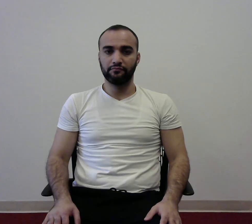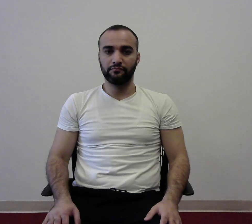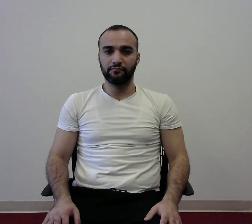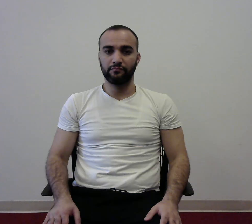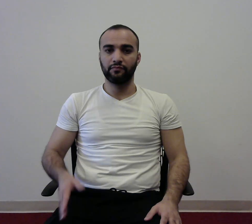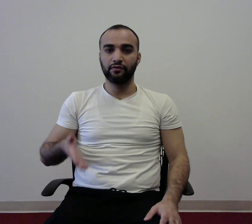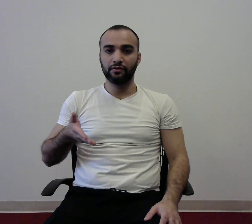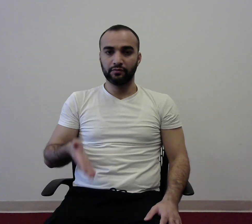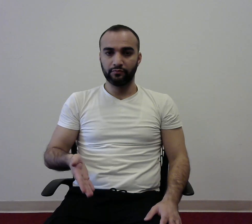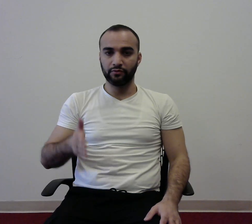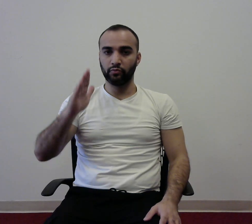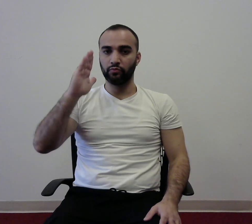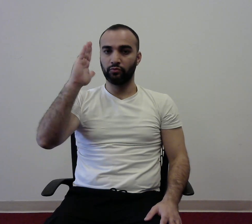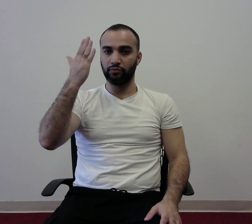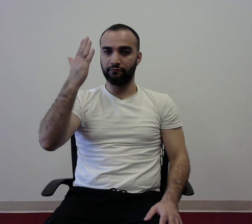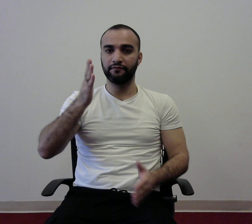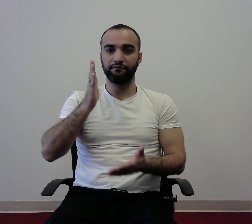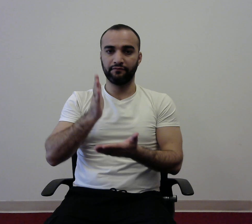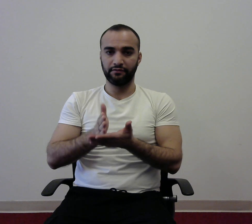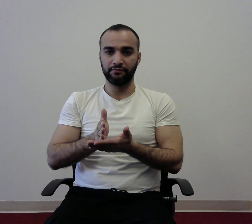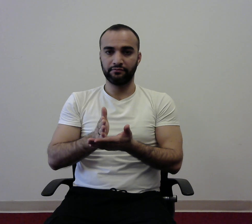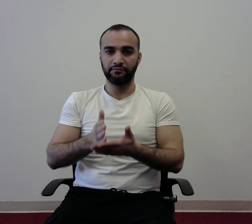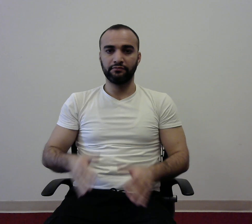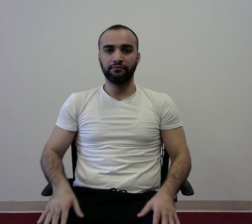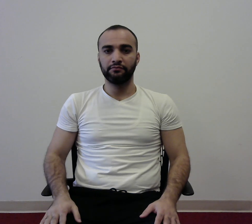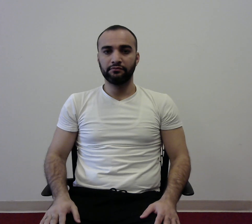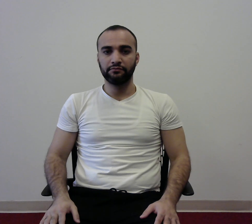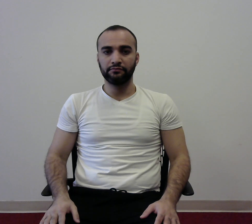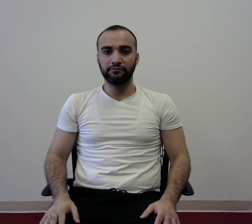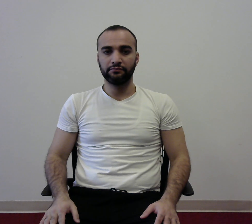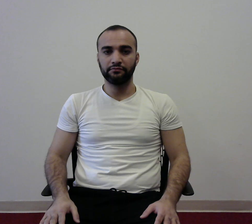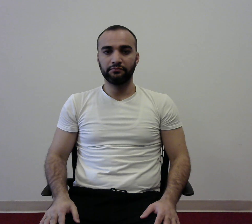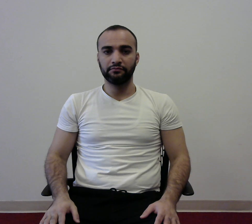Burda güzgü varmı?